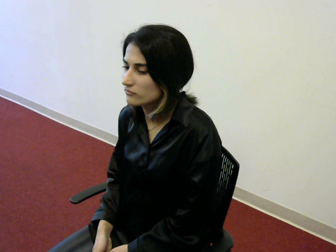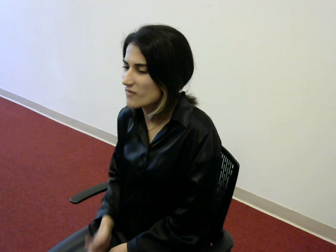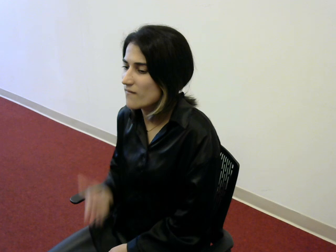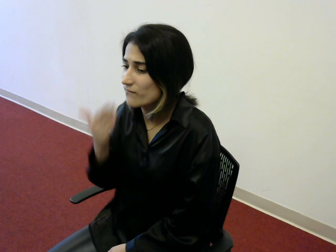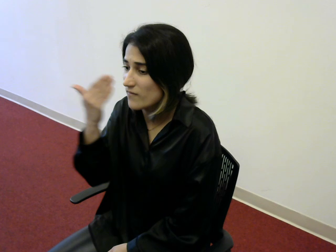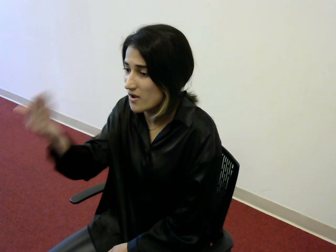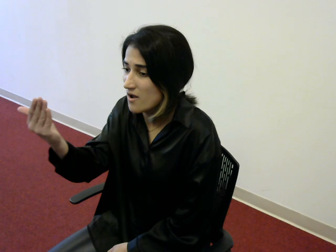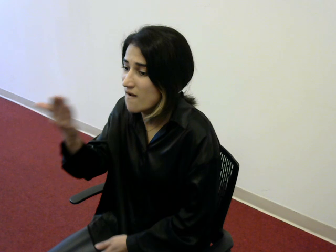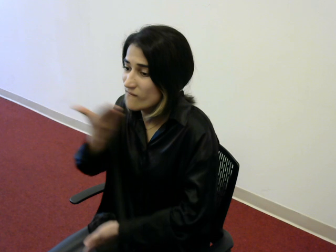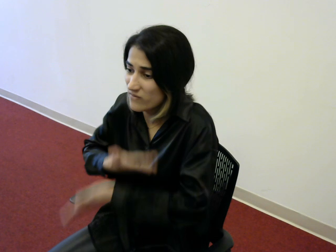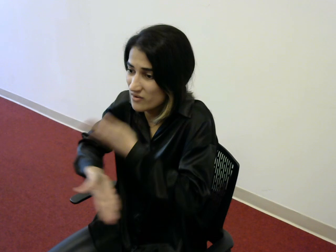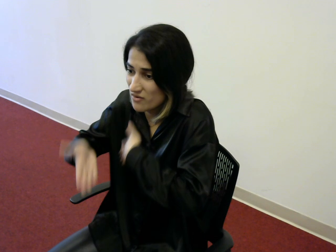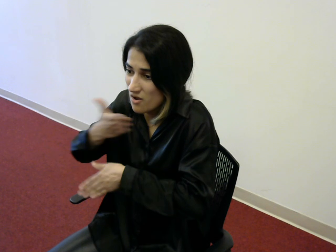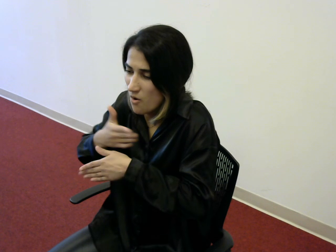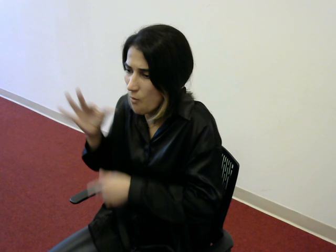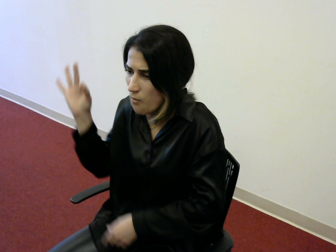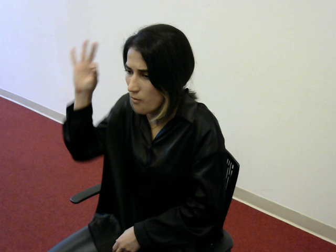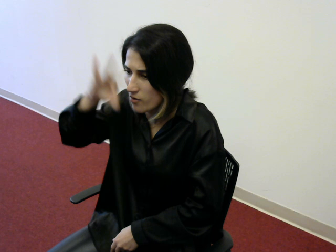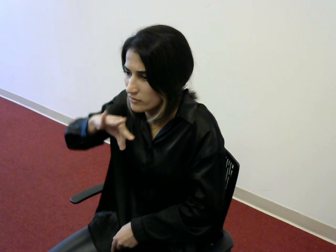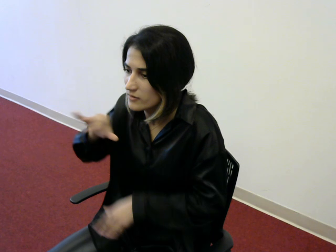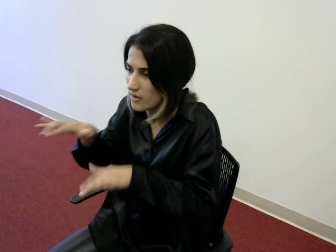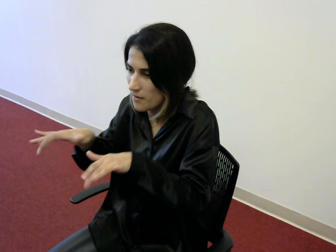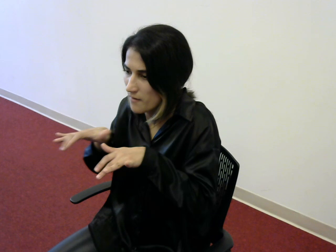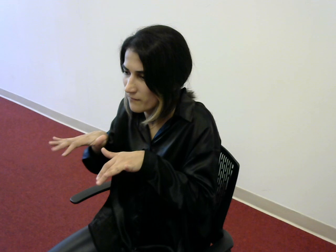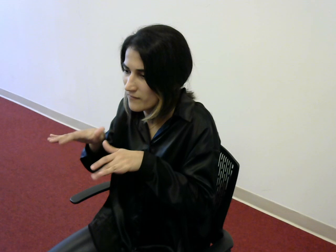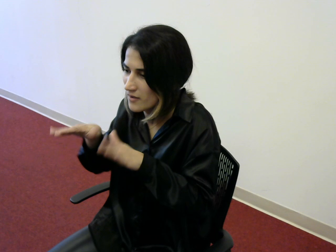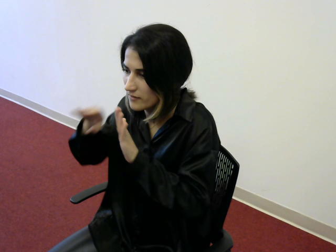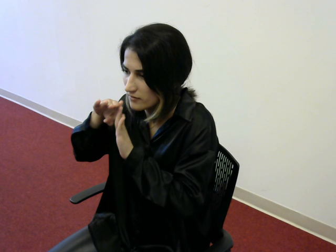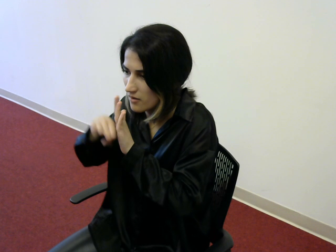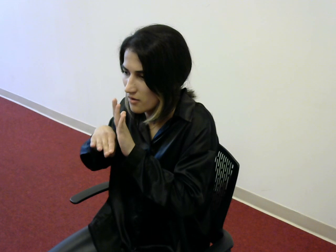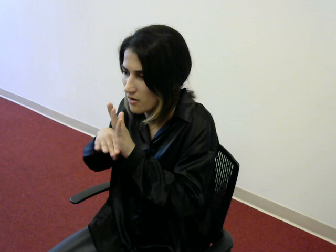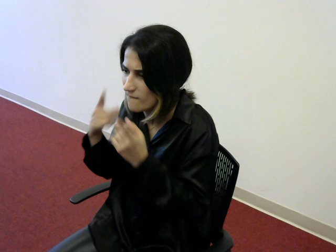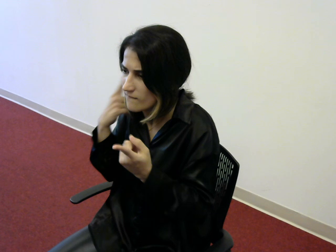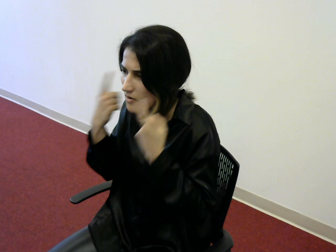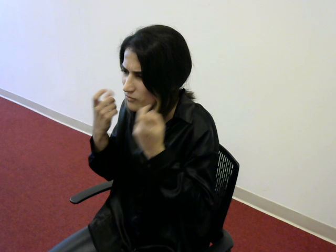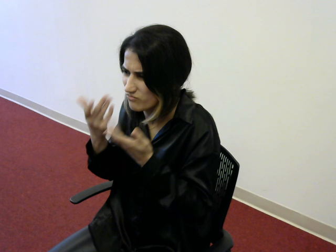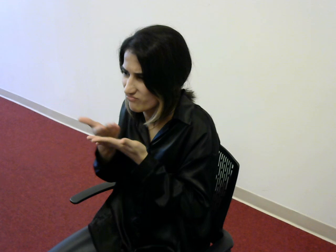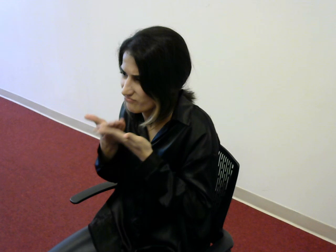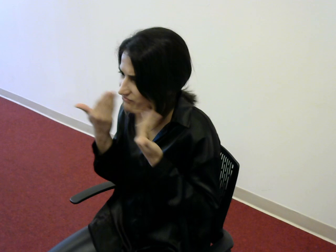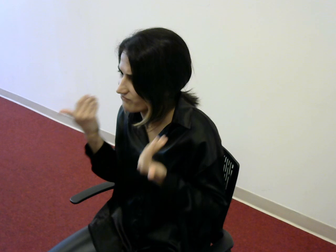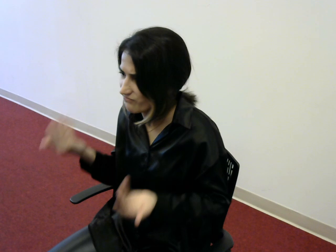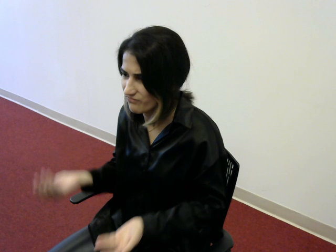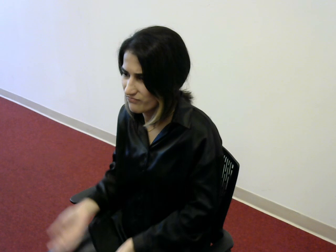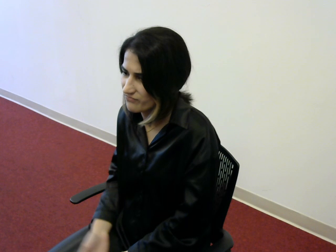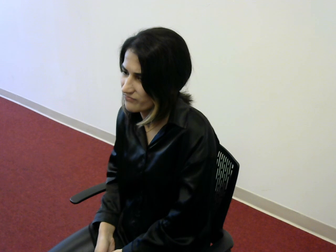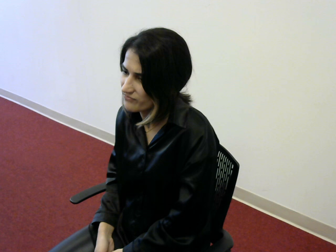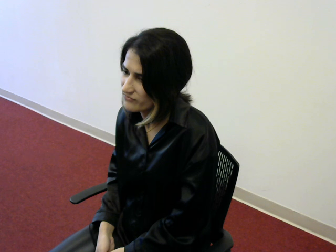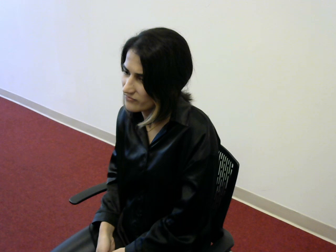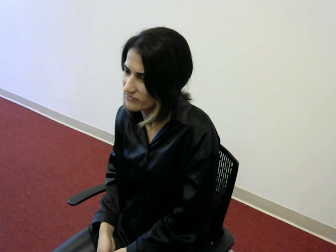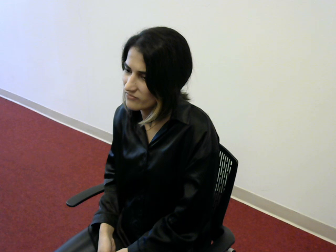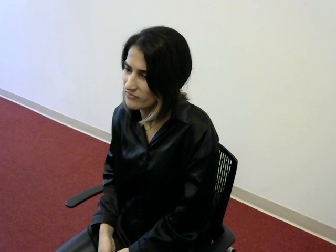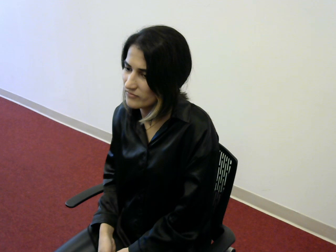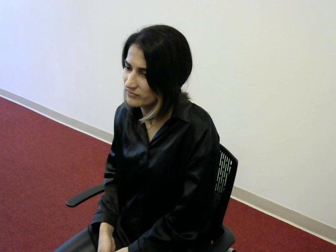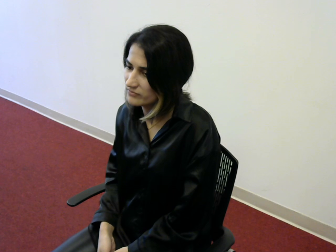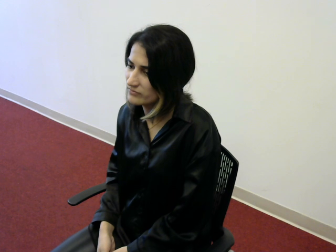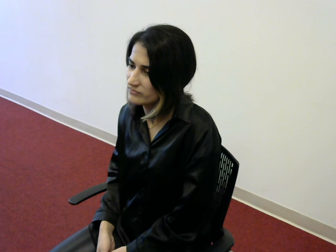Sizin əlilliyiniz haqqınızda sistemdə məlumat yoxdur